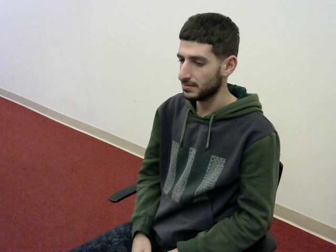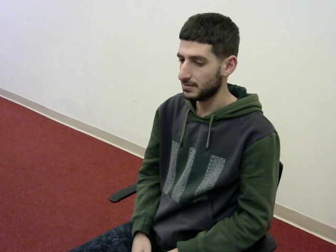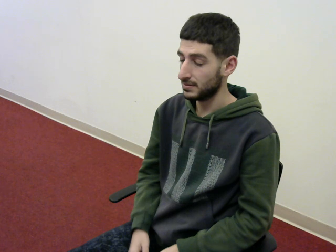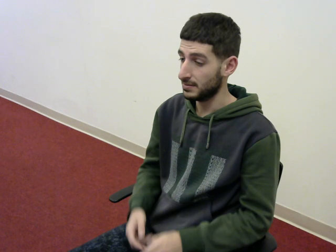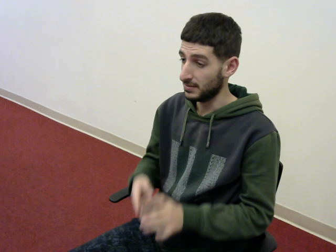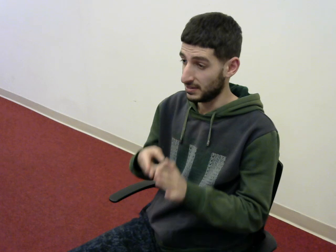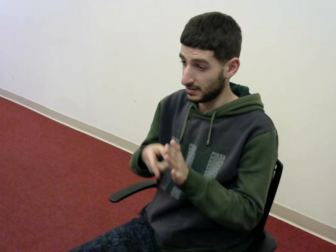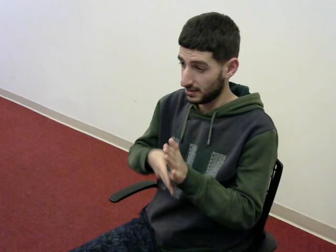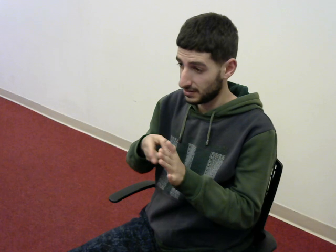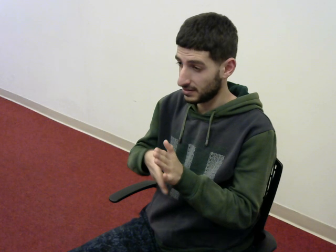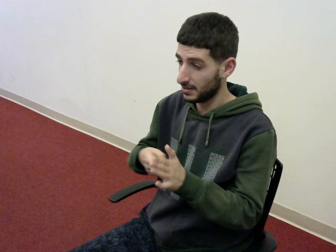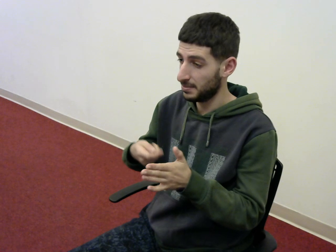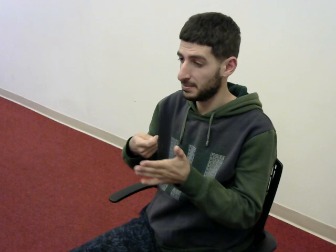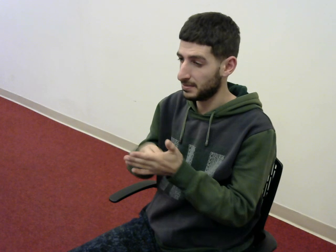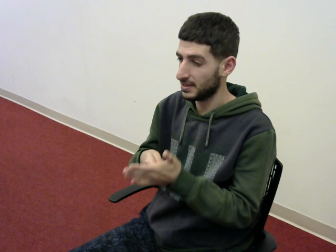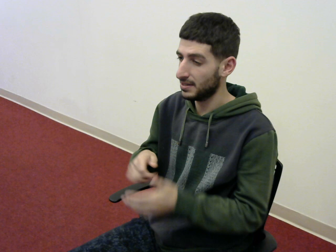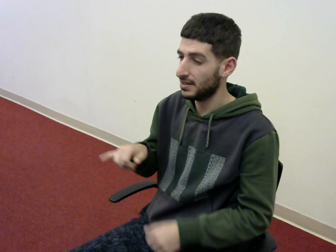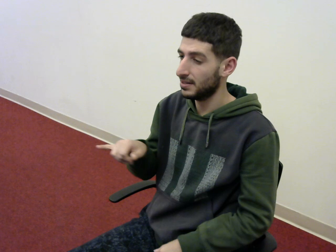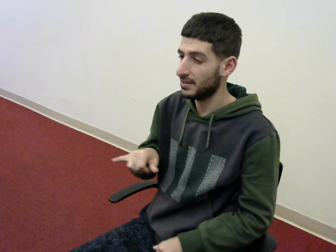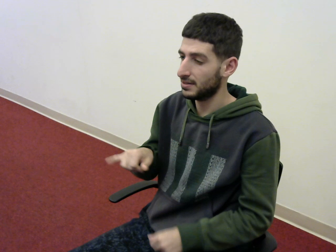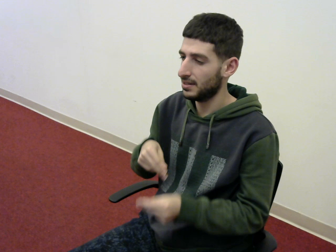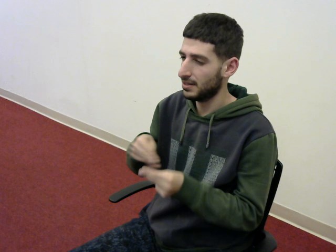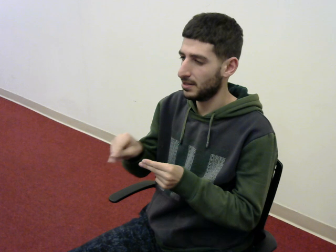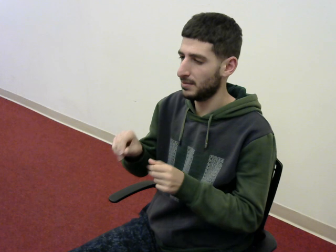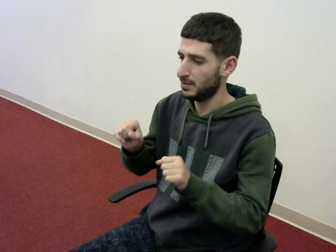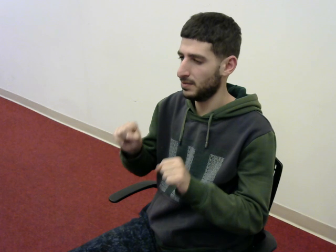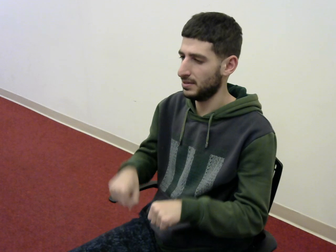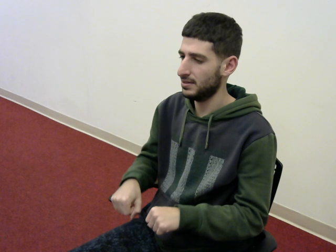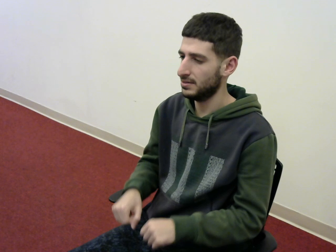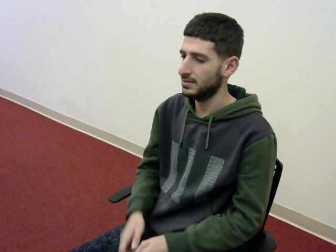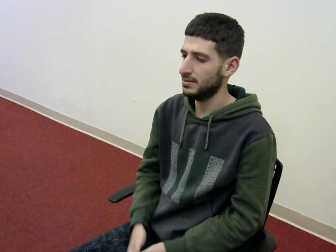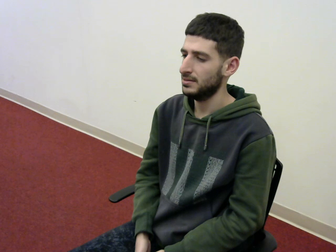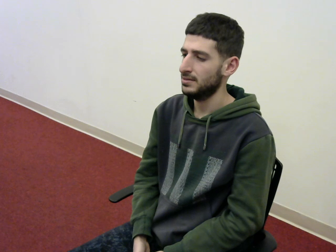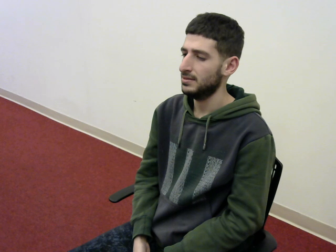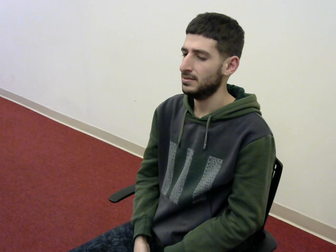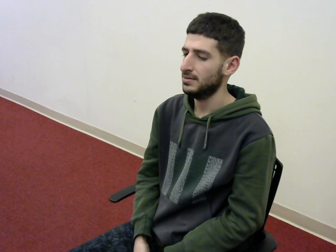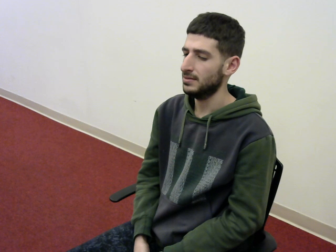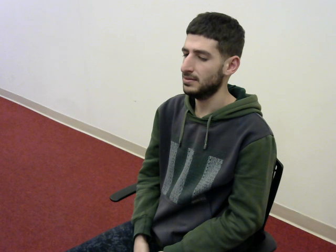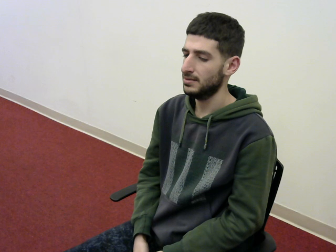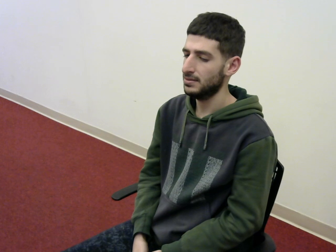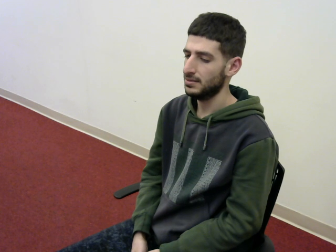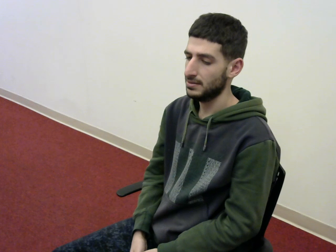Qatar biletini haradan almaq olar?